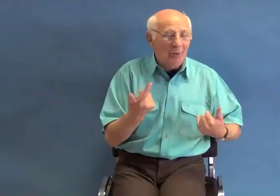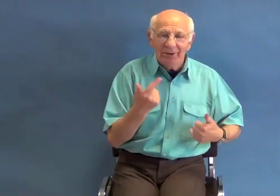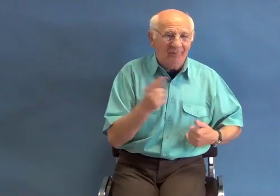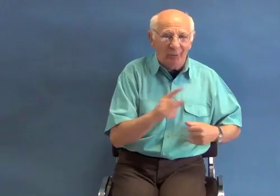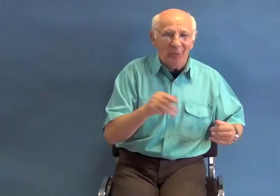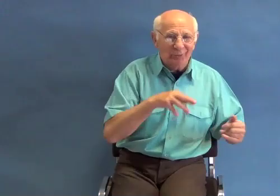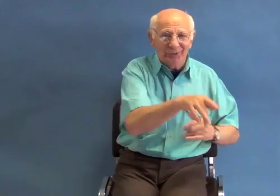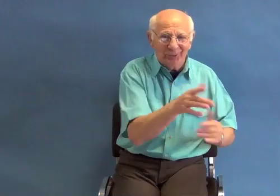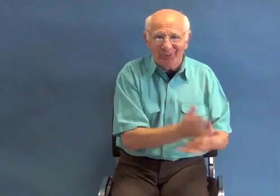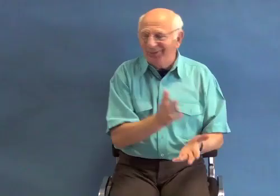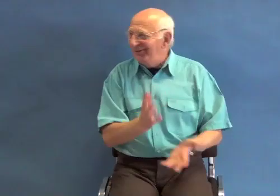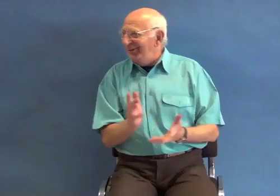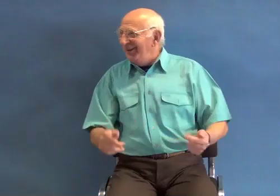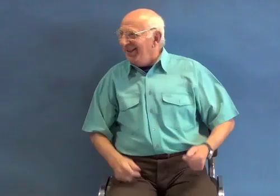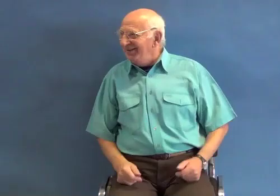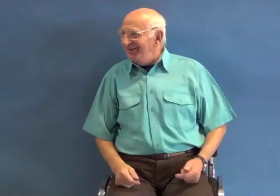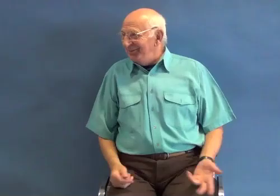Nie wolno iść tam i już.